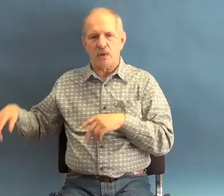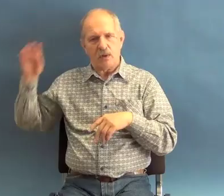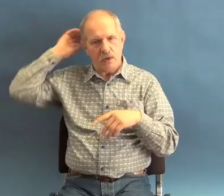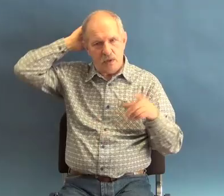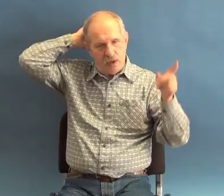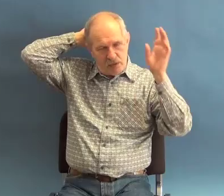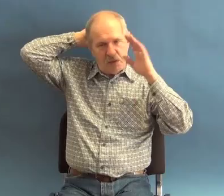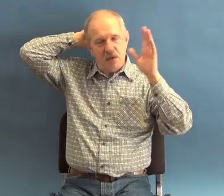A potem...